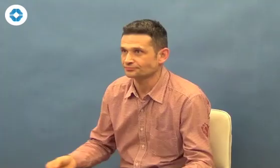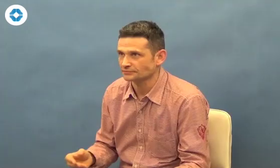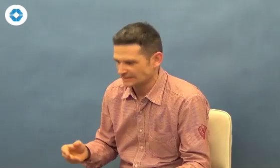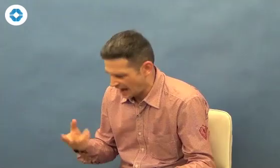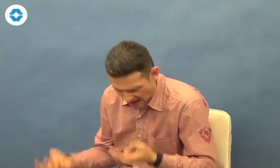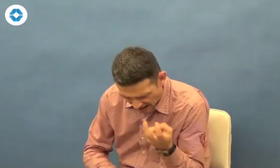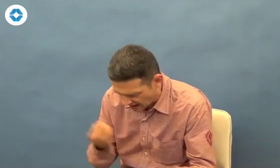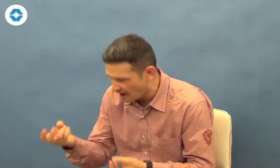Szukają.